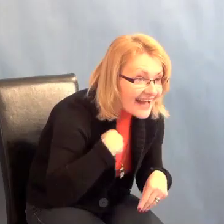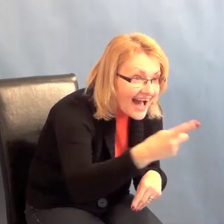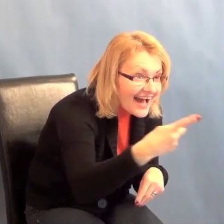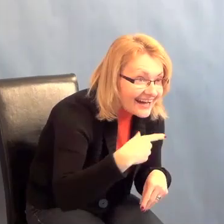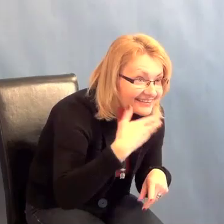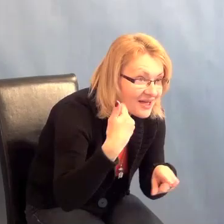Razem, ty i ja.